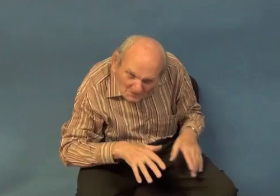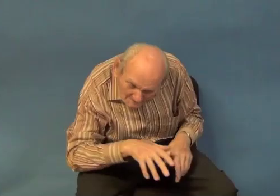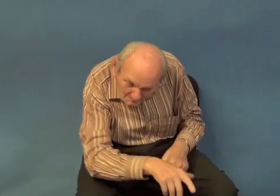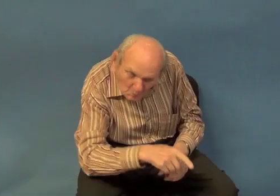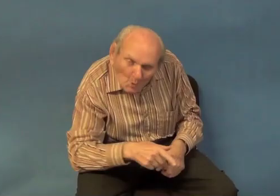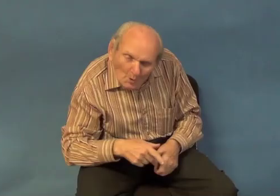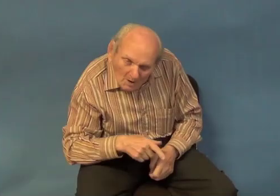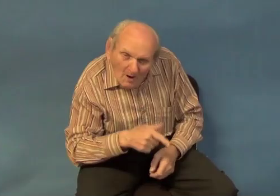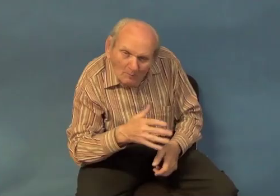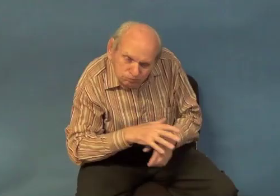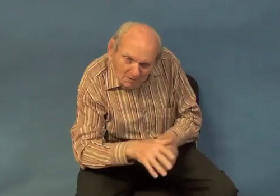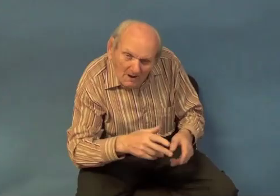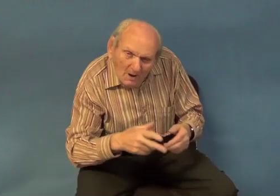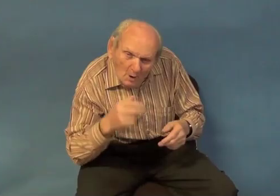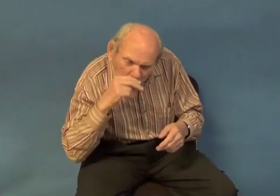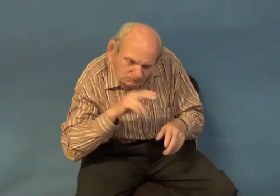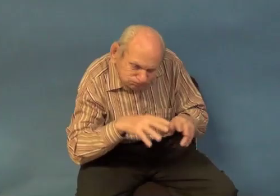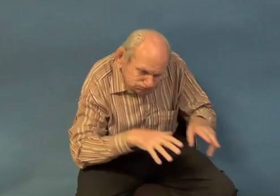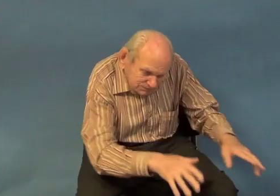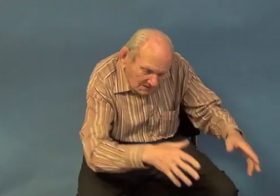No więc, te gruszki się wysypały.